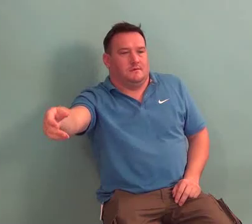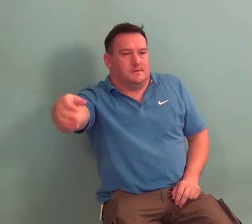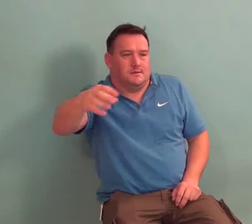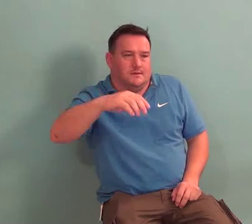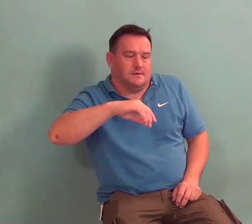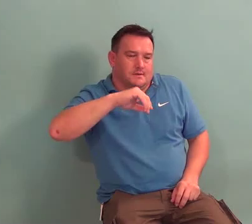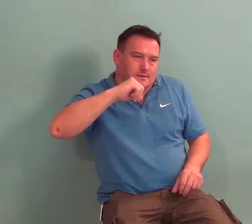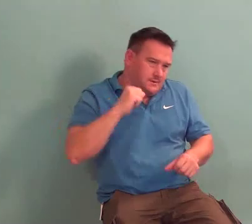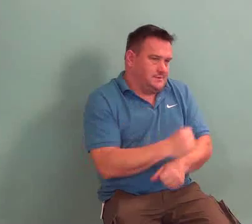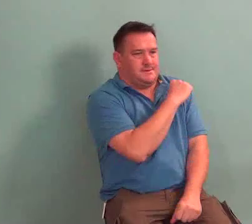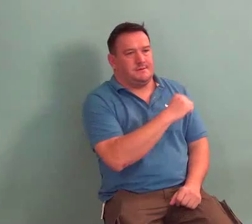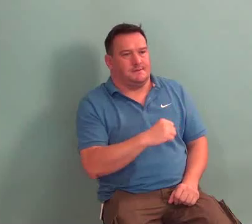Nie udało się.